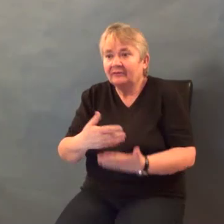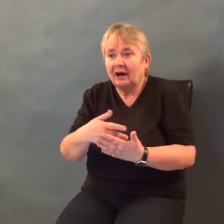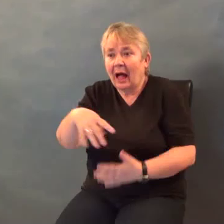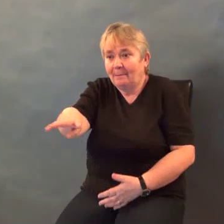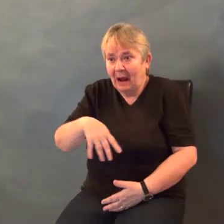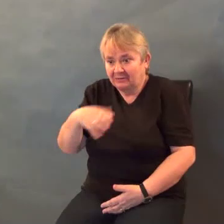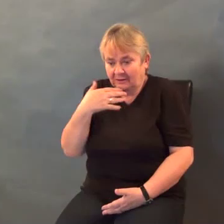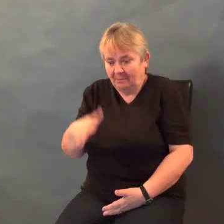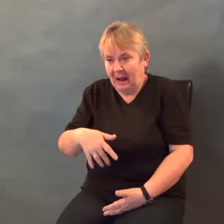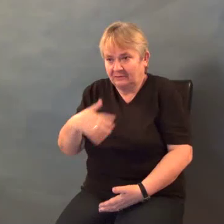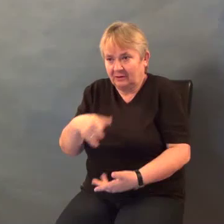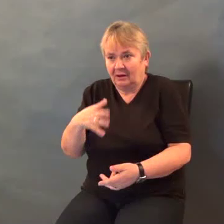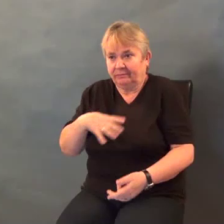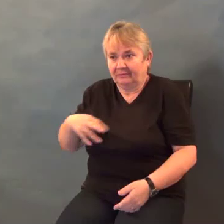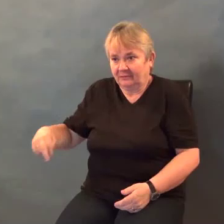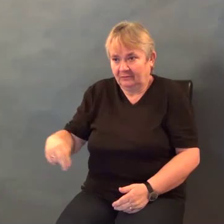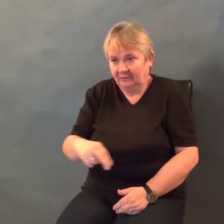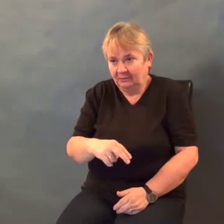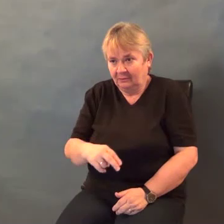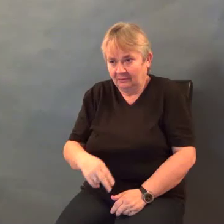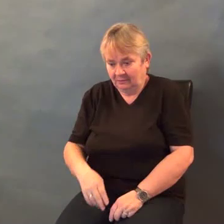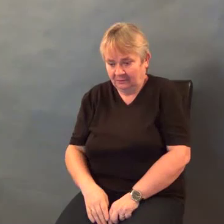Dlaczego nie ma przejścia dla pieszych? Ludzie wchodzą na ulicę normalnie bez przejścia.